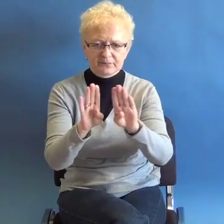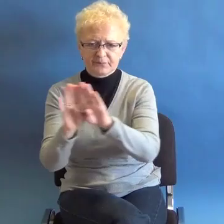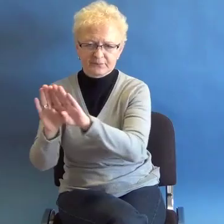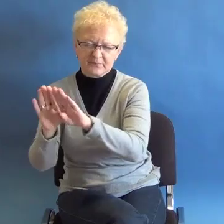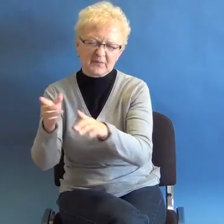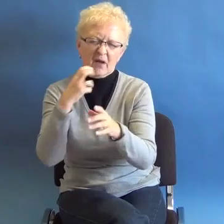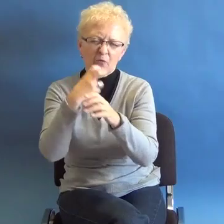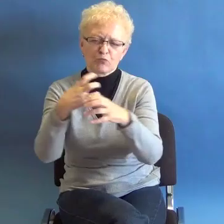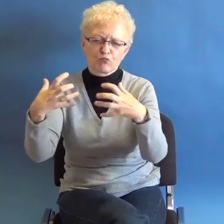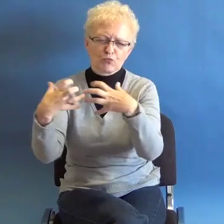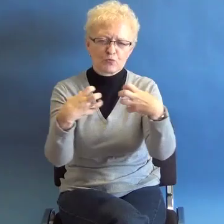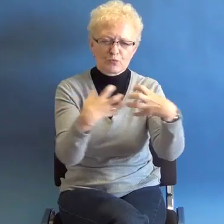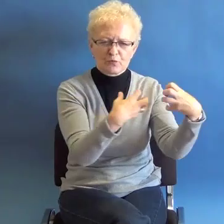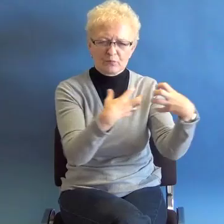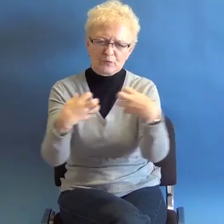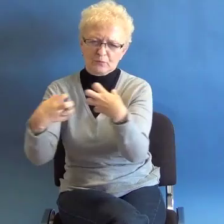Automatycznie działają.